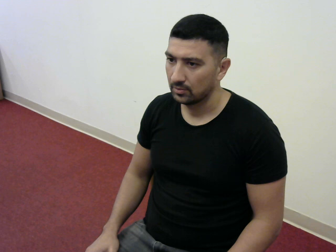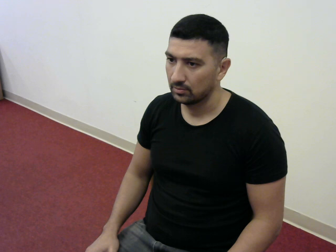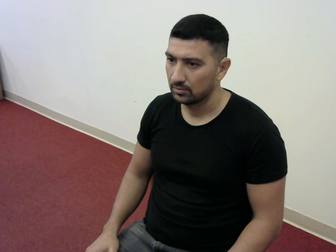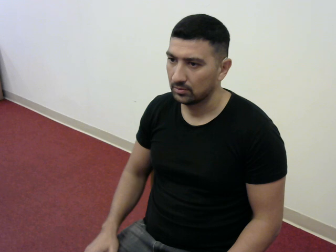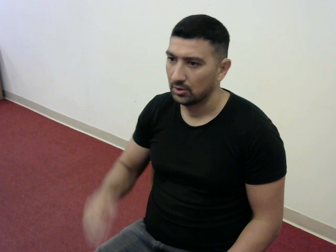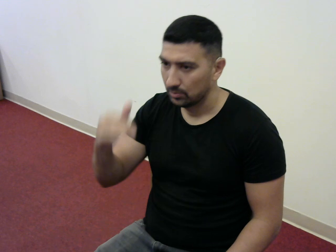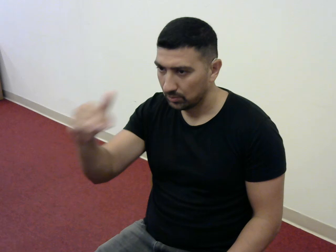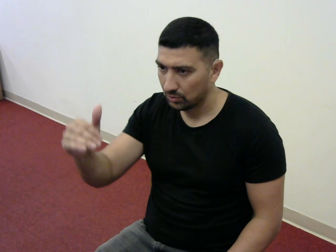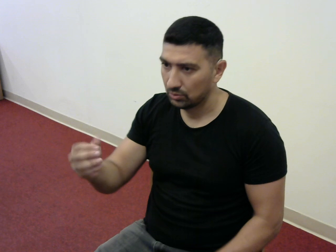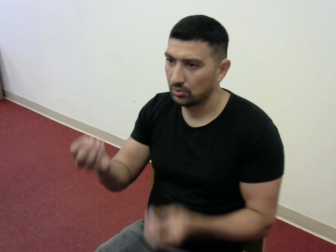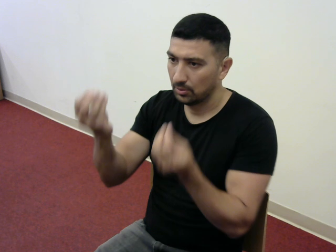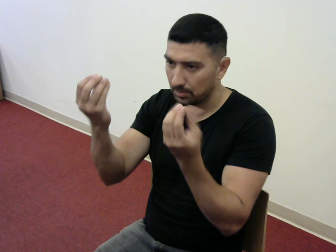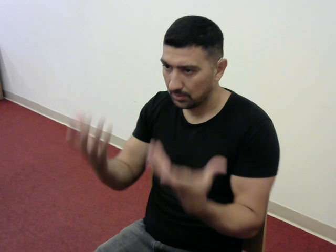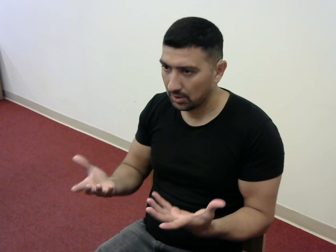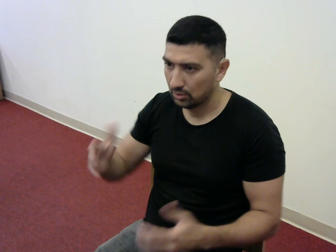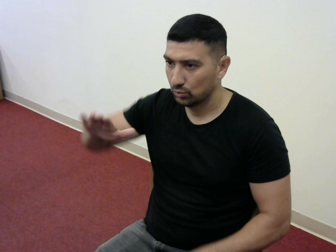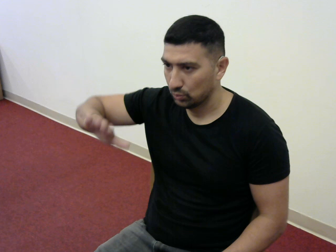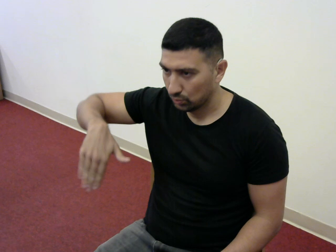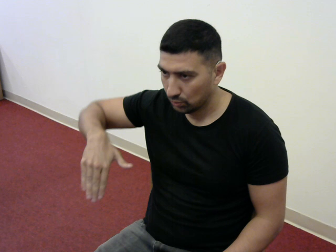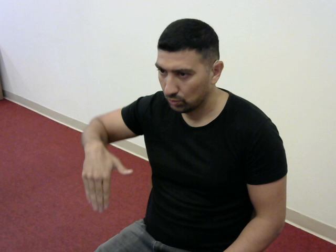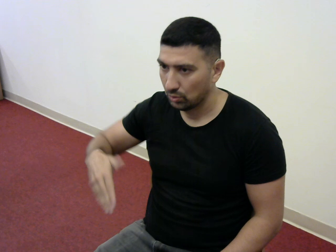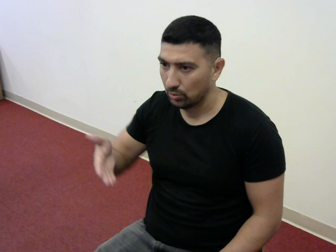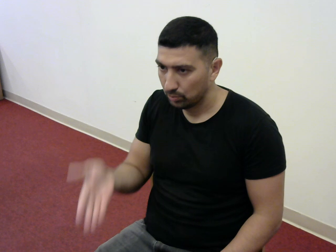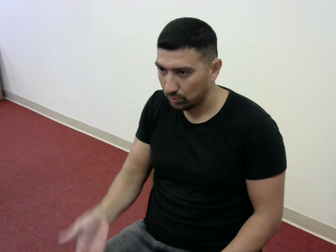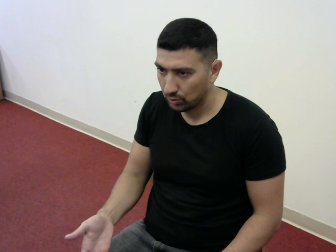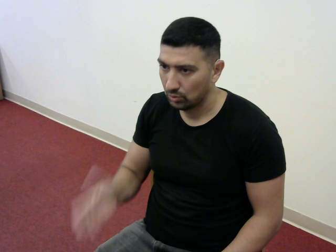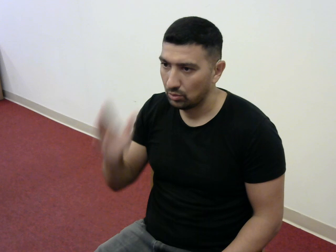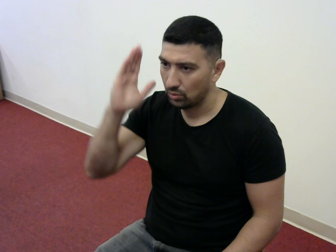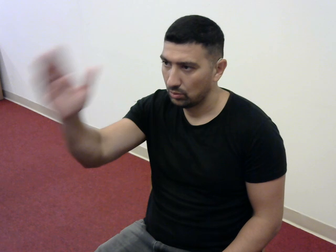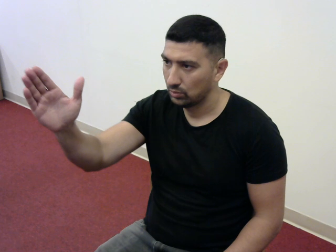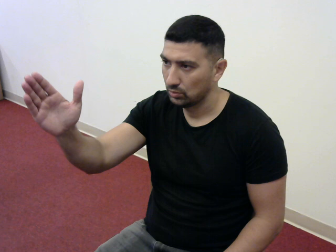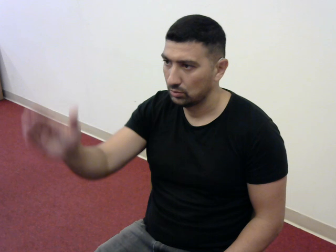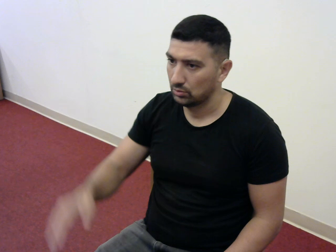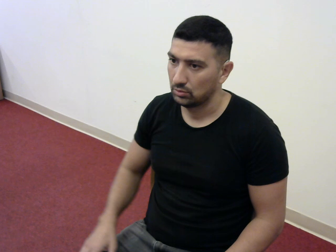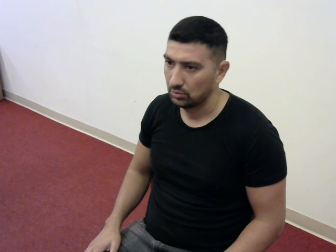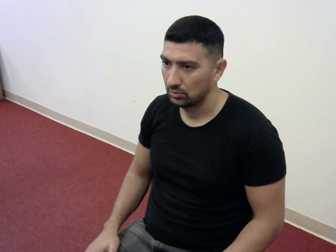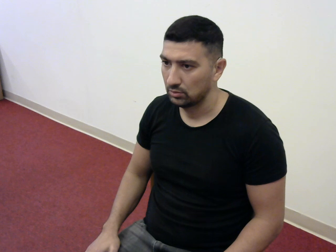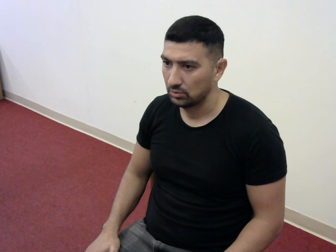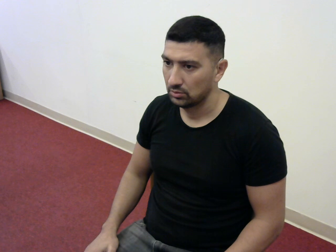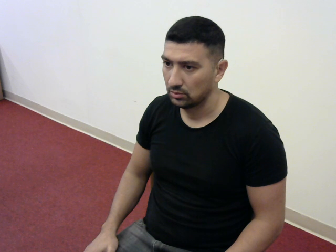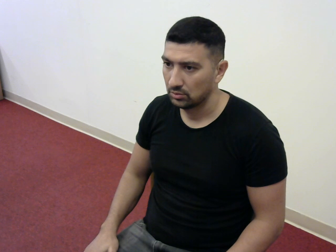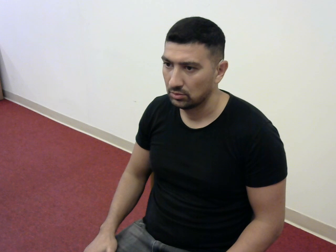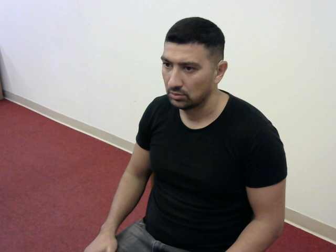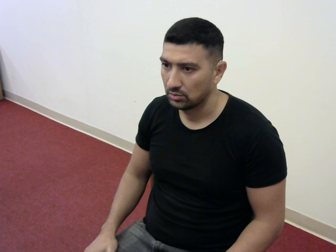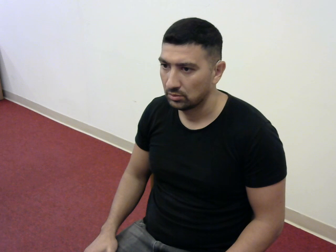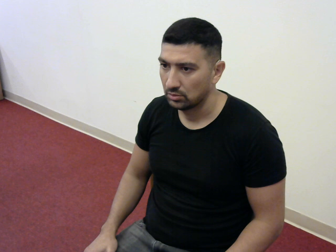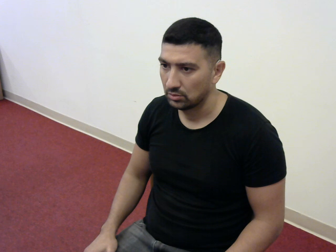Siz günortadan sonra burda olacaqsınızmı?